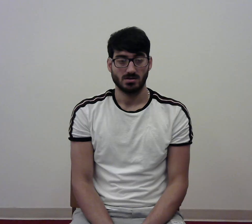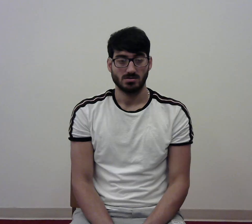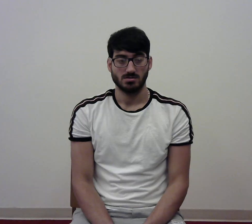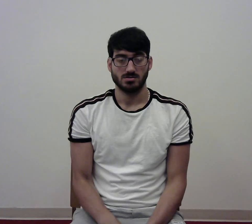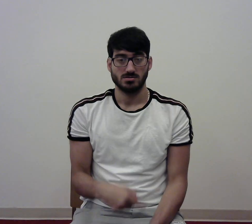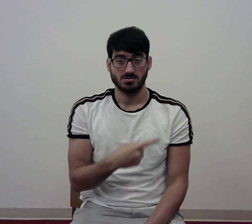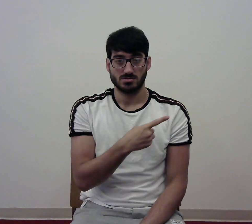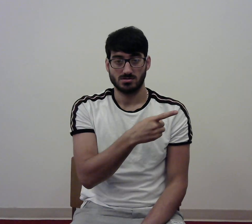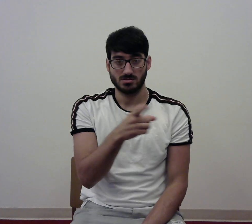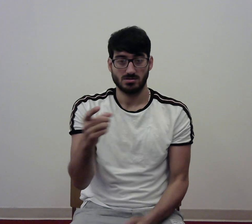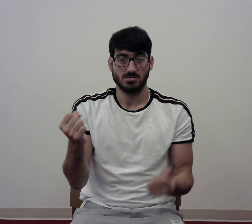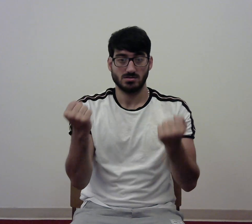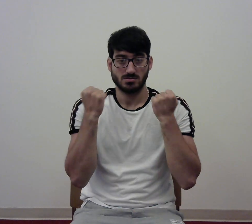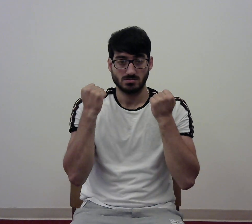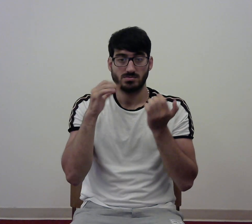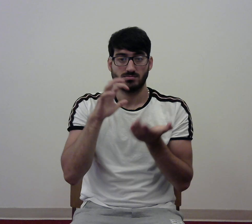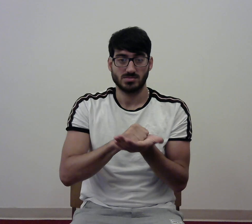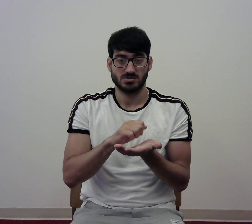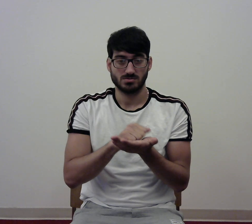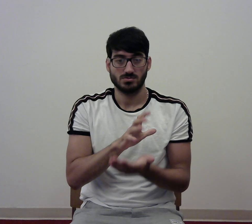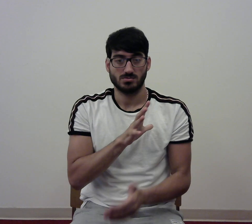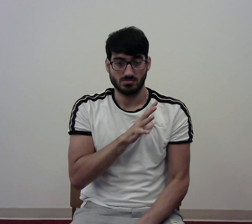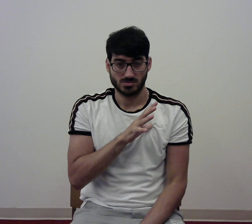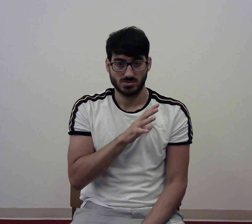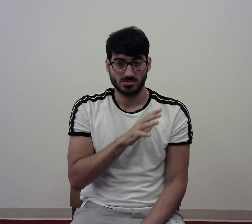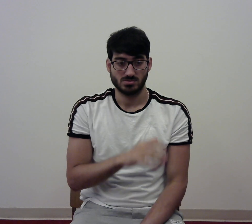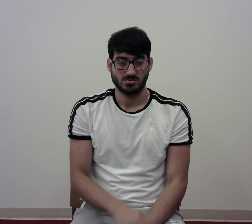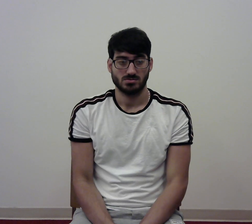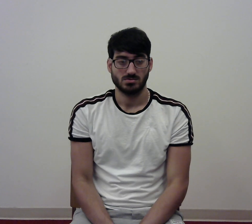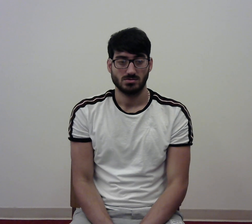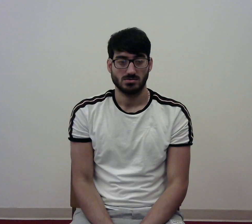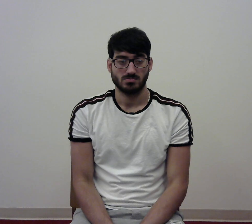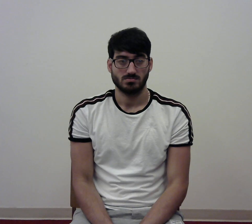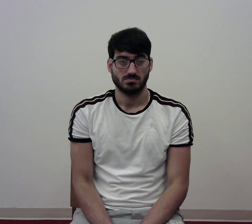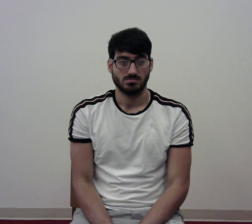Siz idmanla məşğul olursunuzmu?